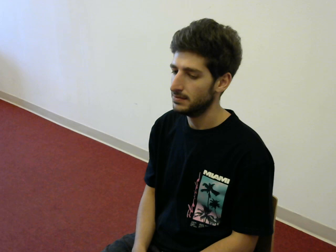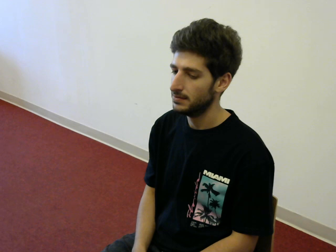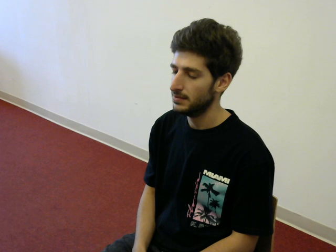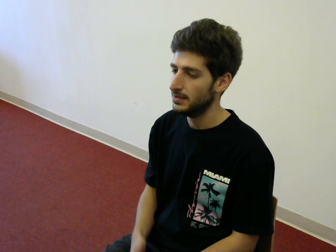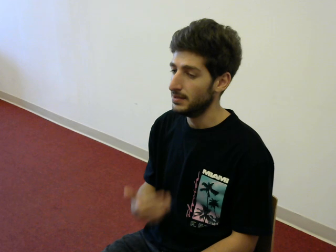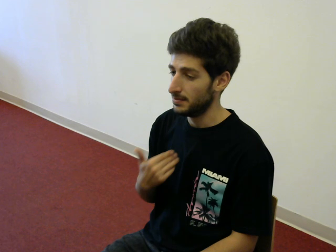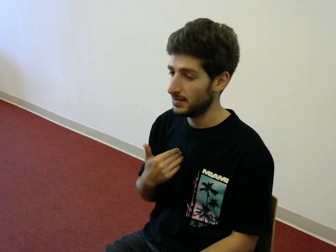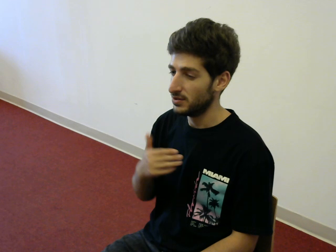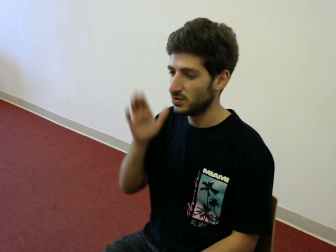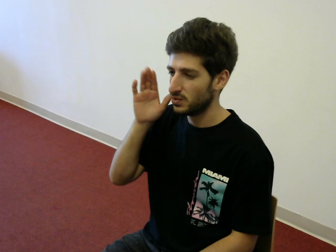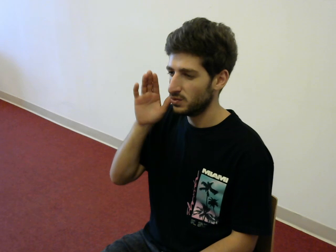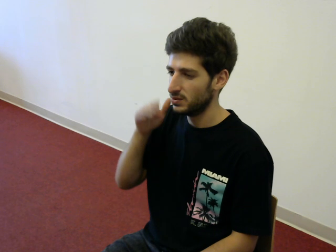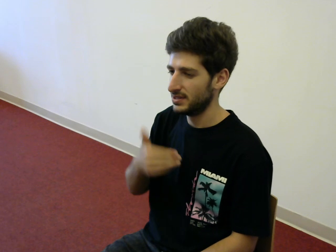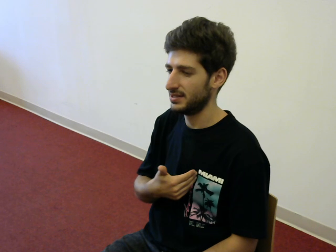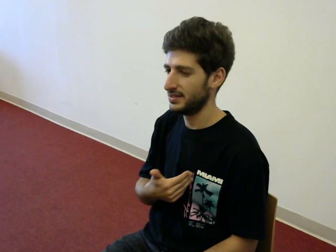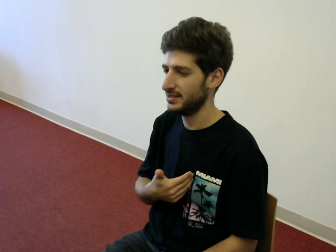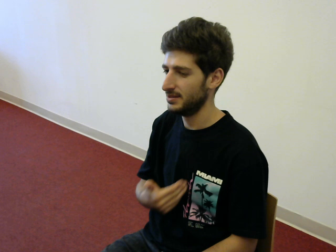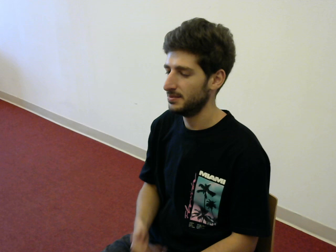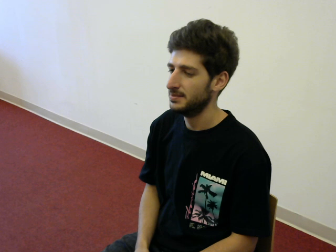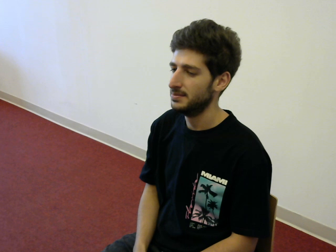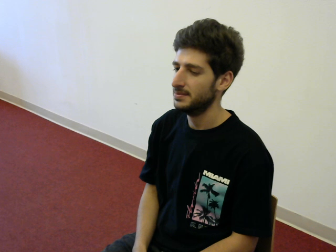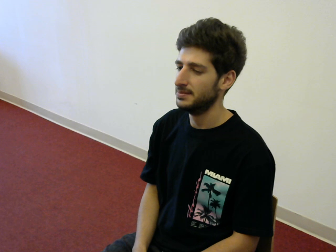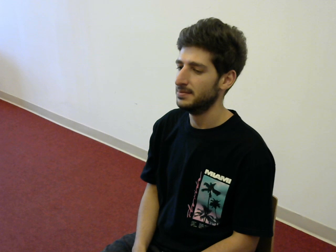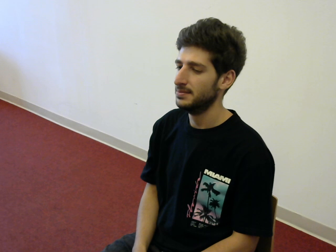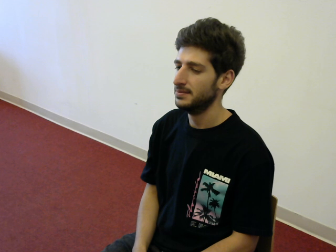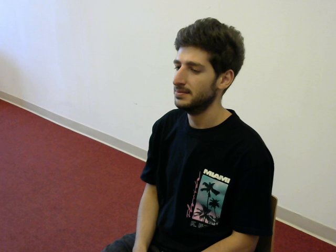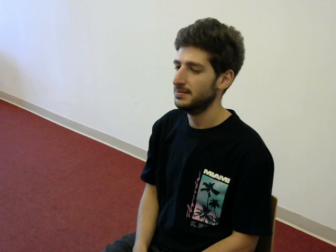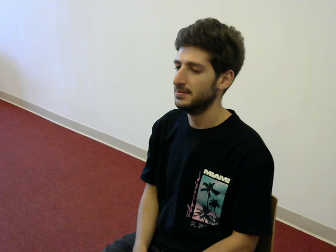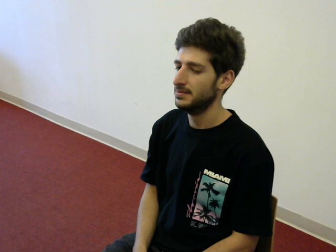Mən su istəyirəm